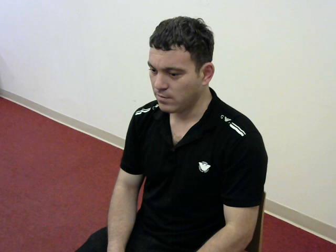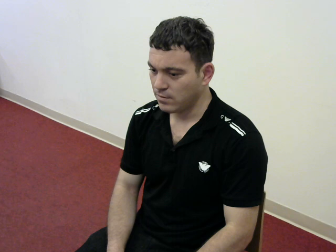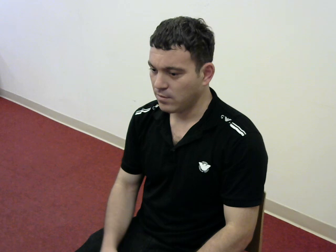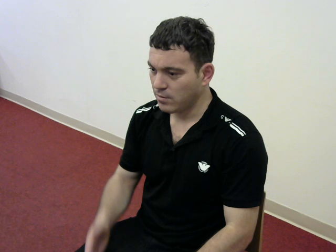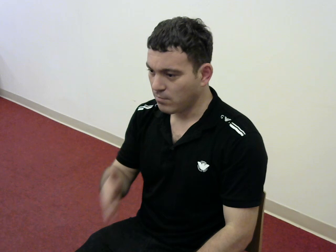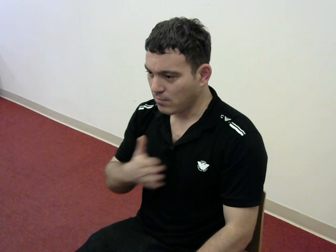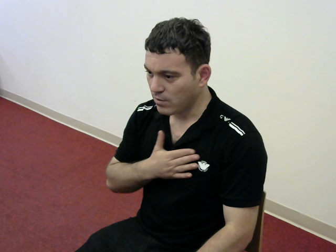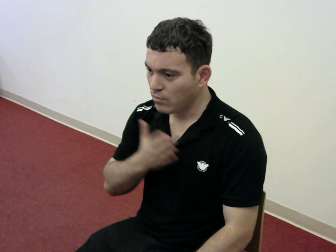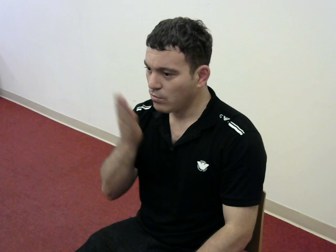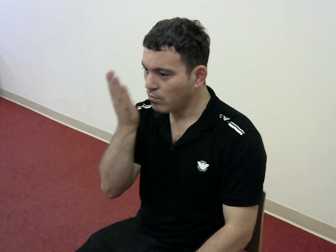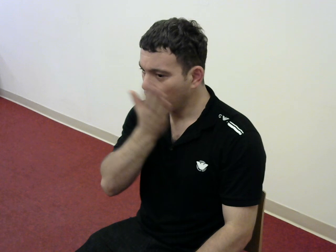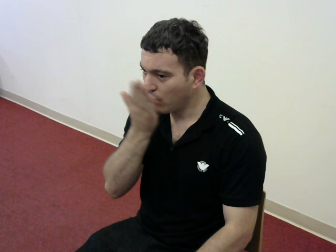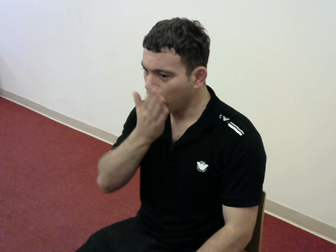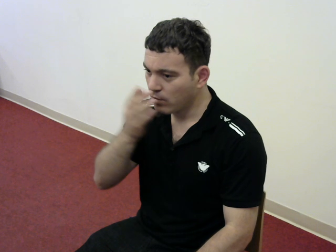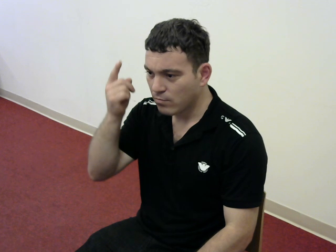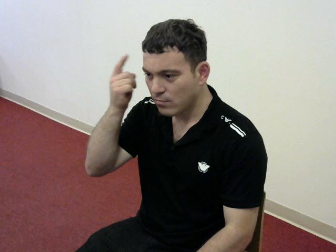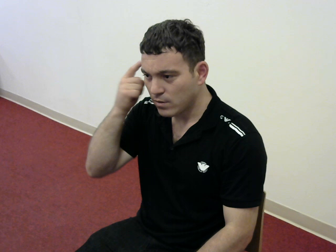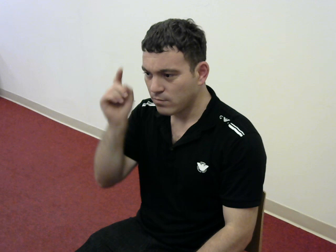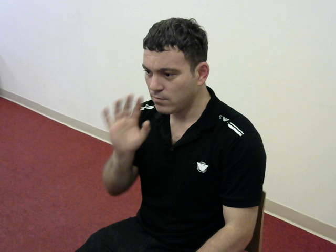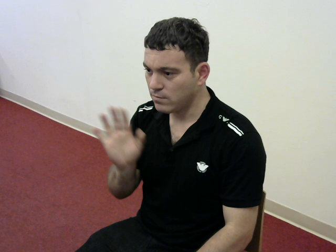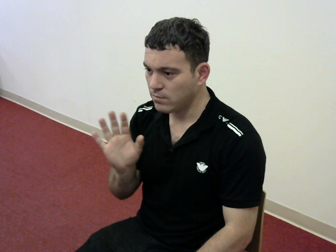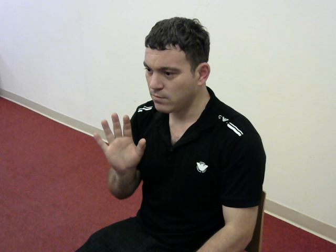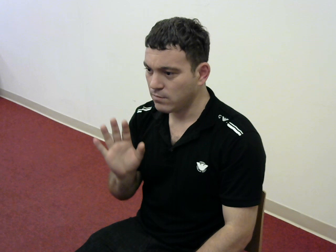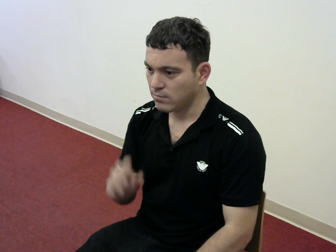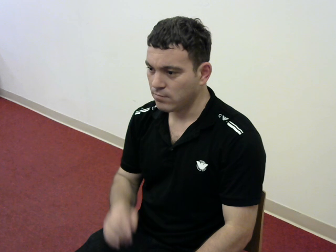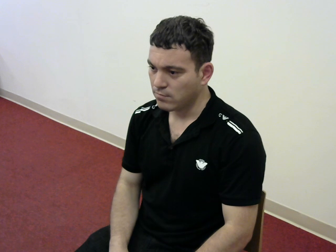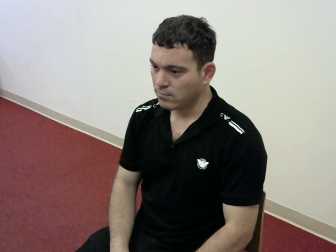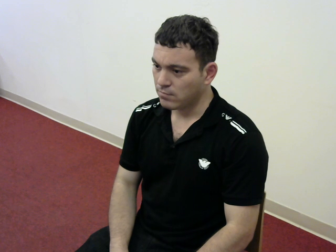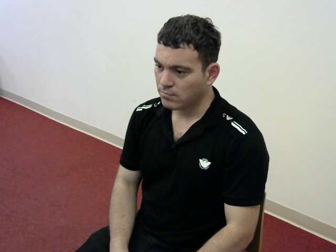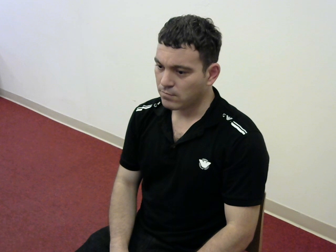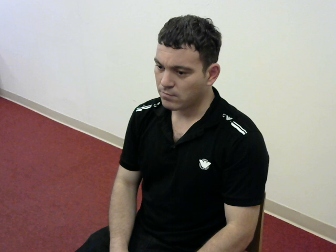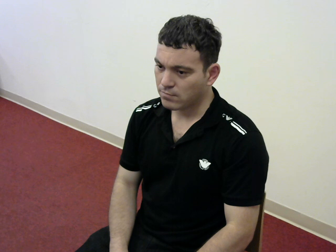Mən oxuya bilmirəm